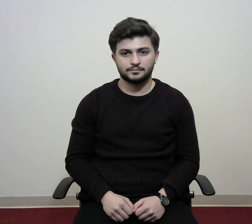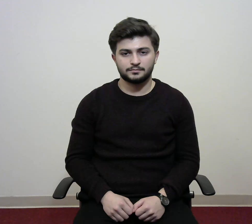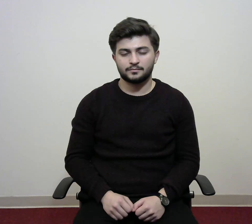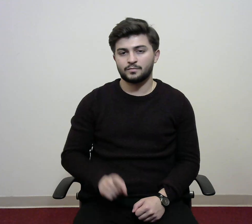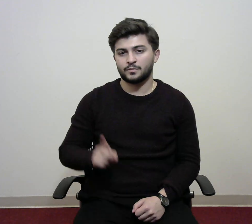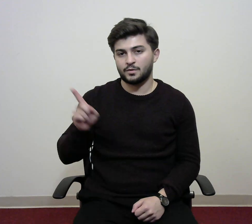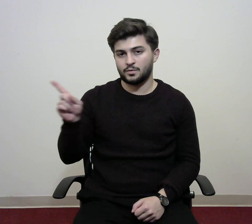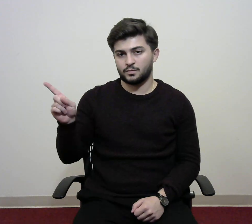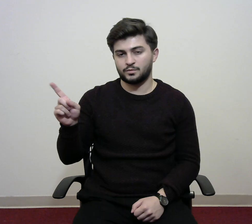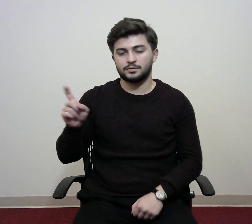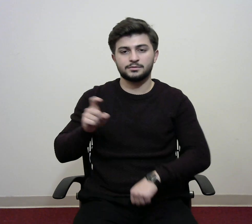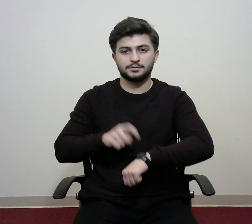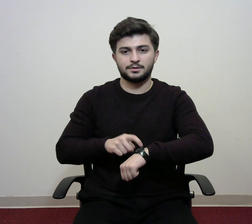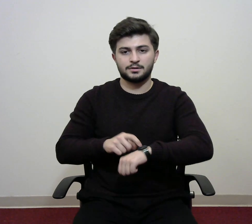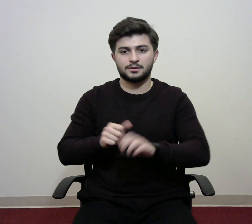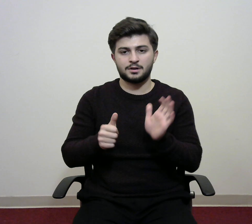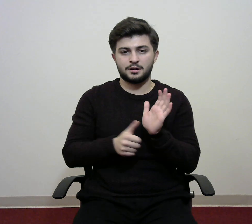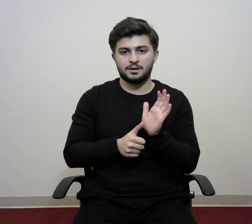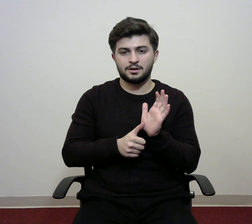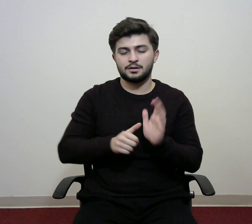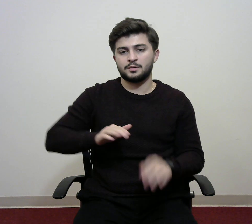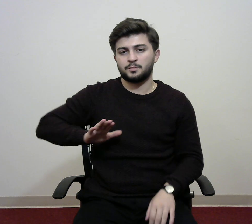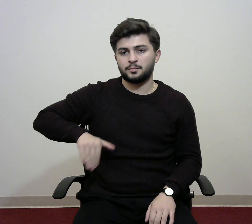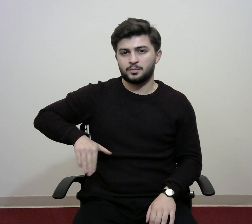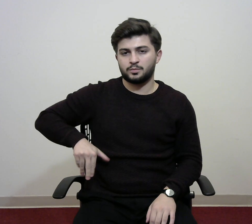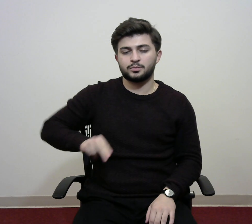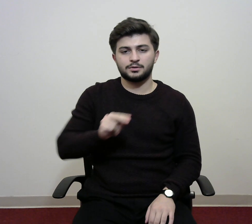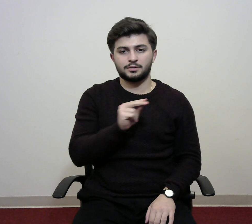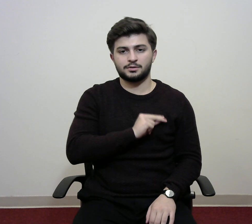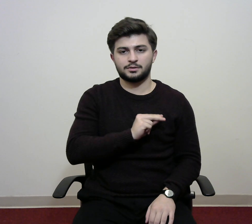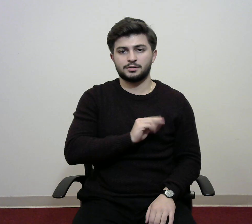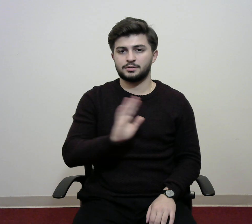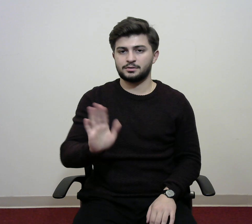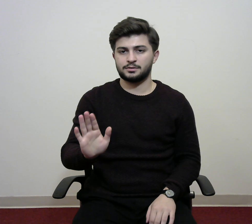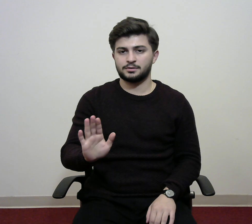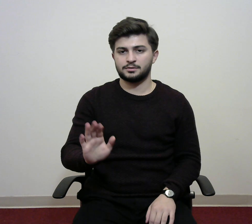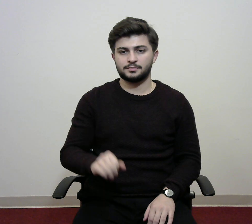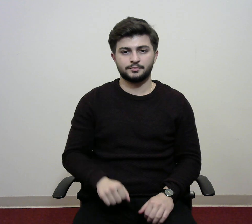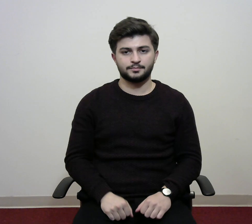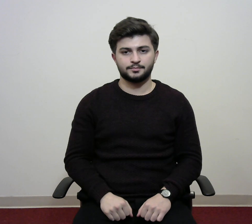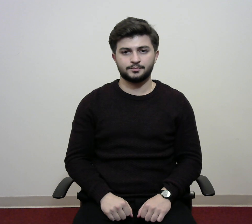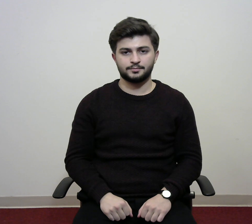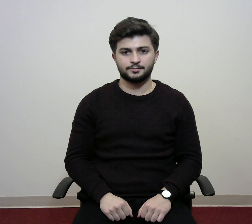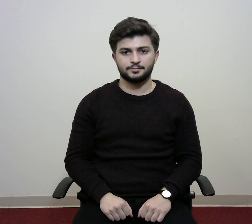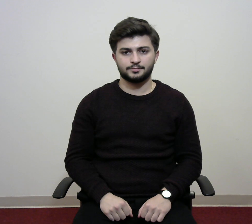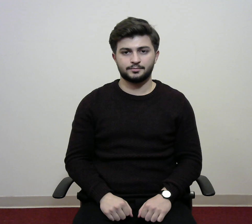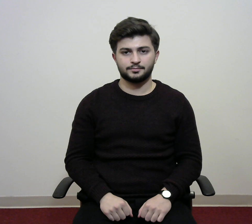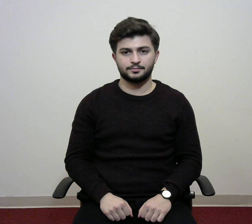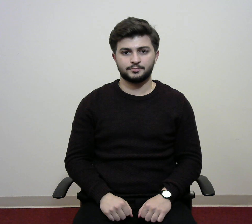O saat 6-dan sonra işləmir